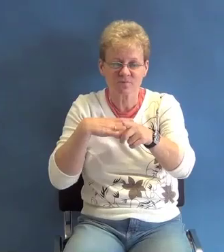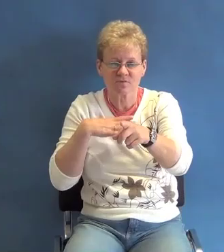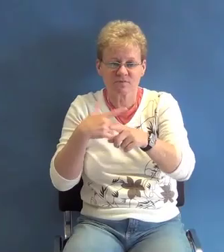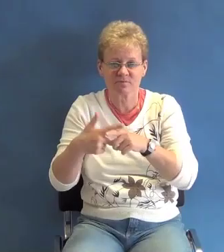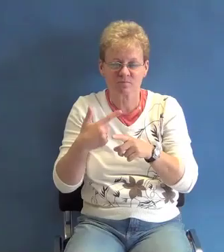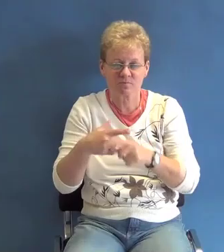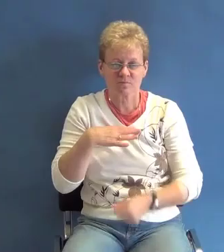Dwudziestego masz wolne?